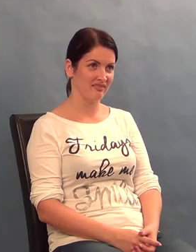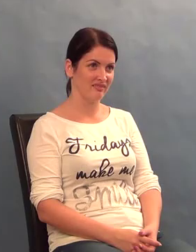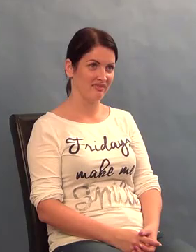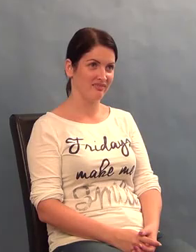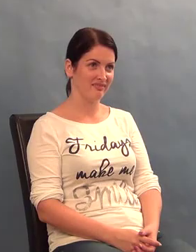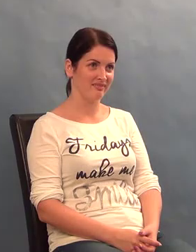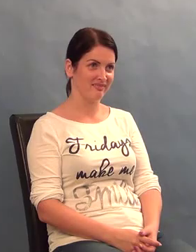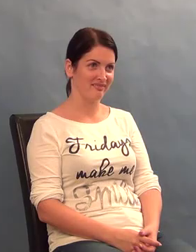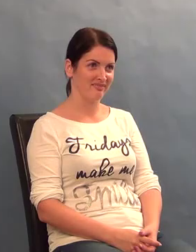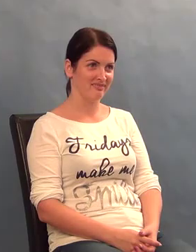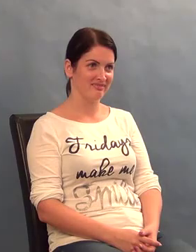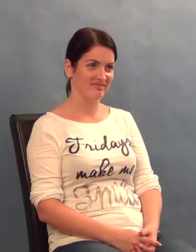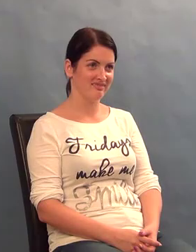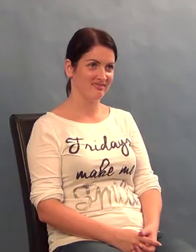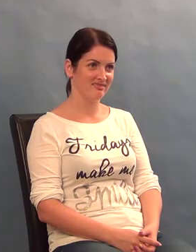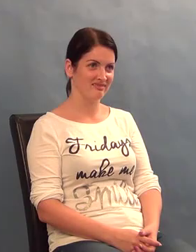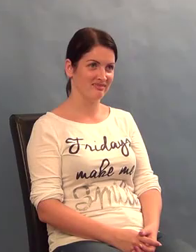Stoi i nie boi się.